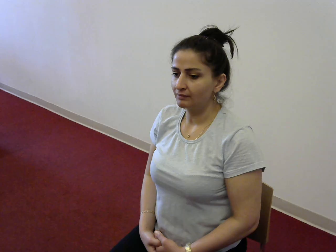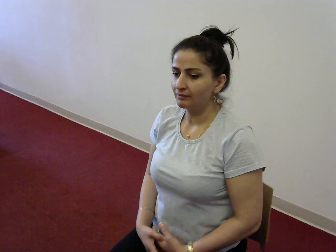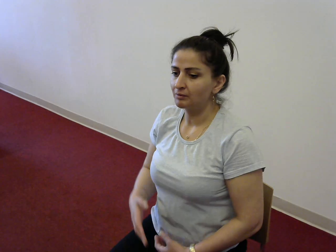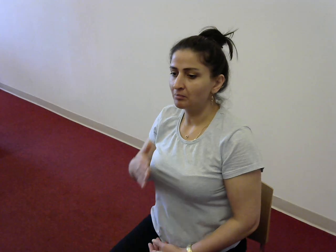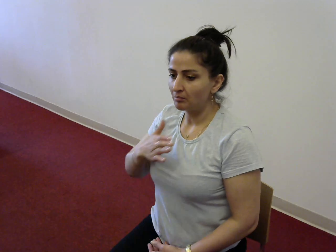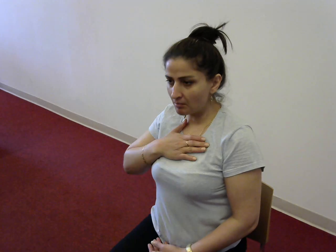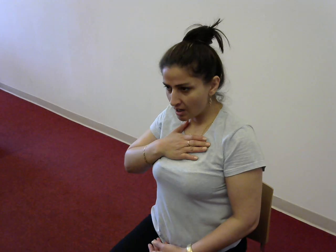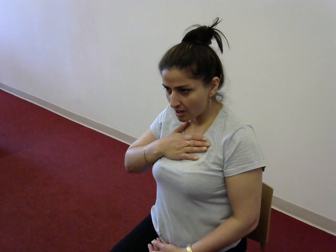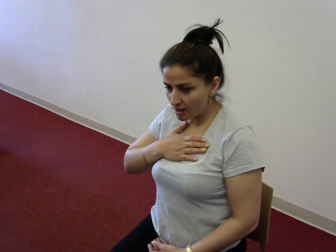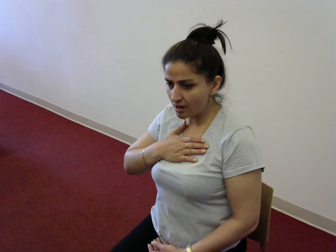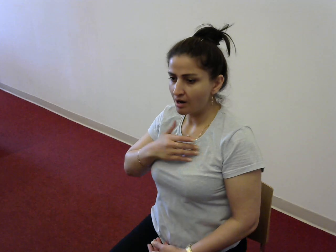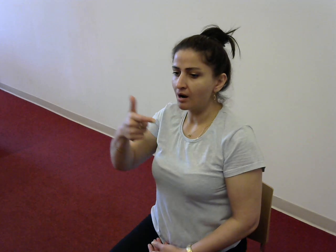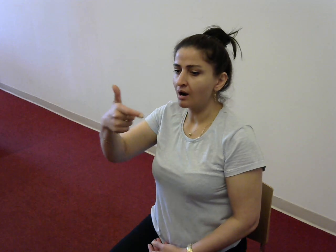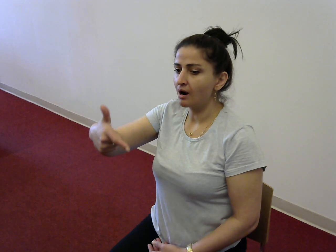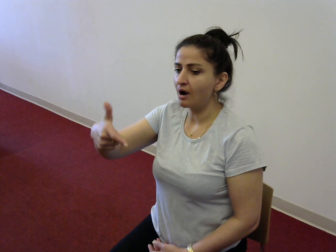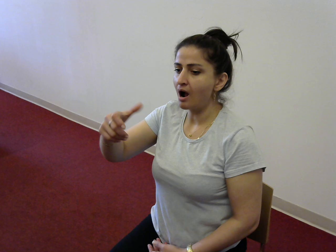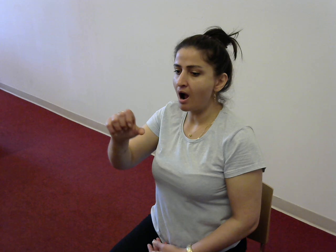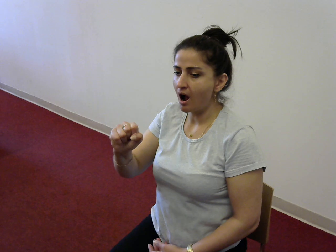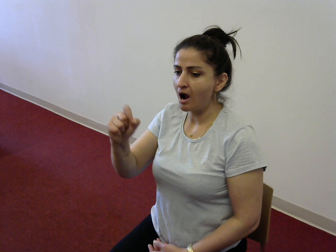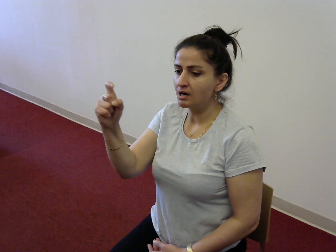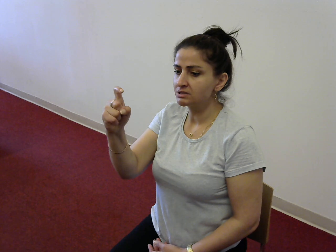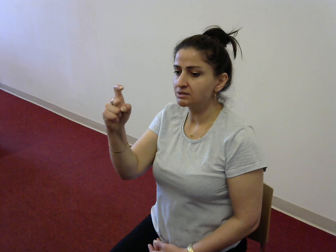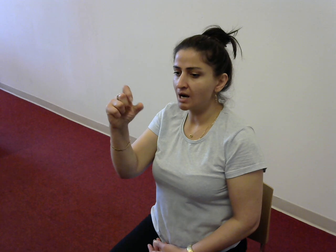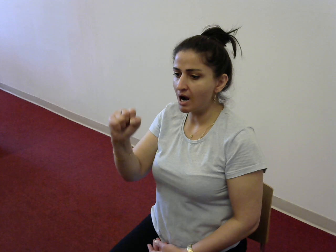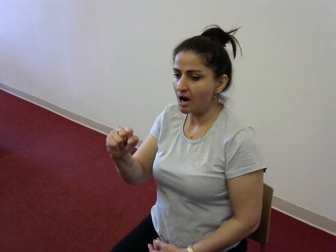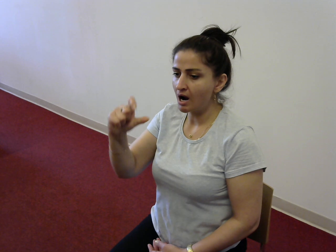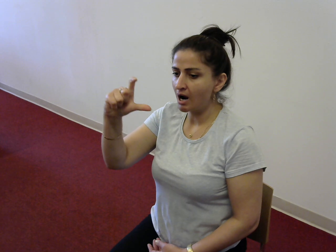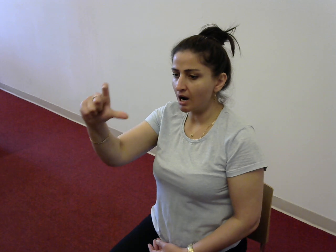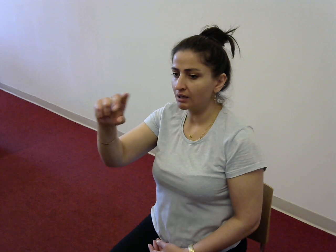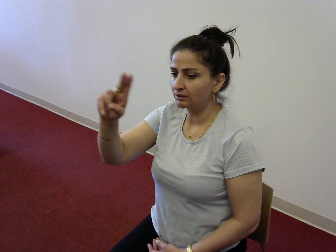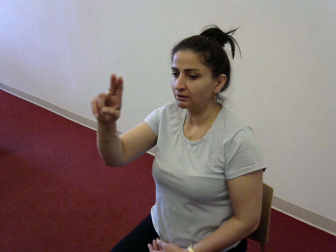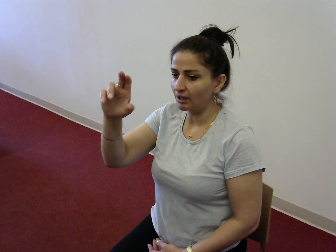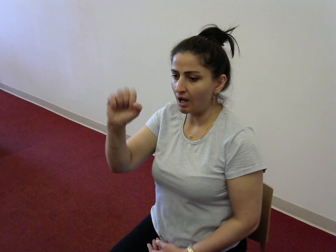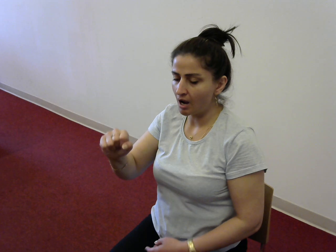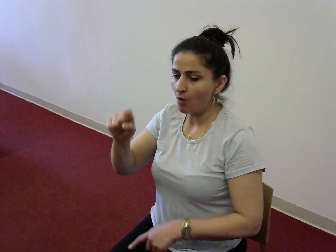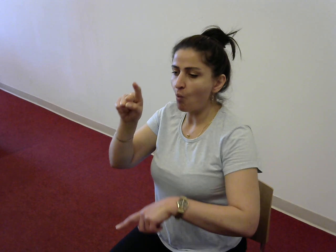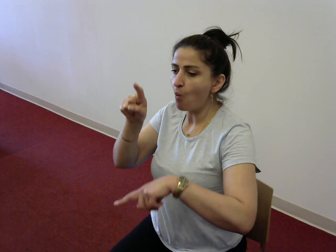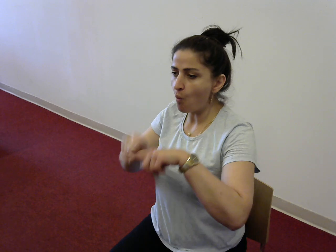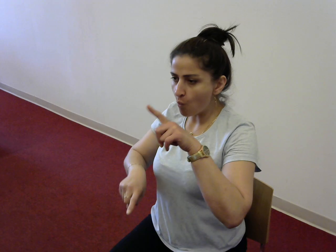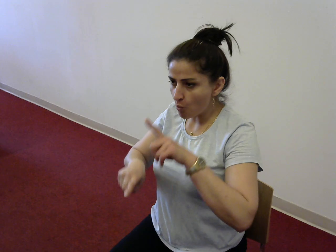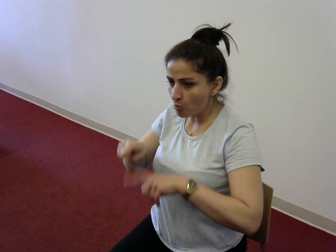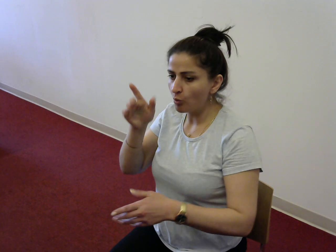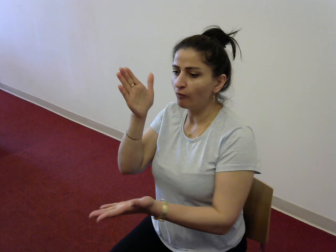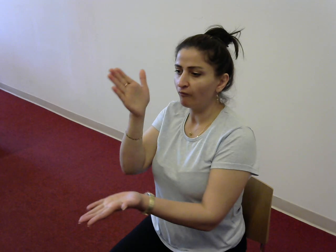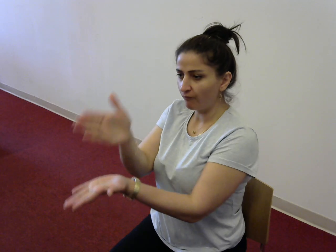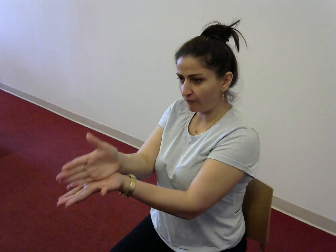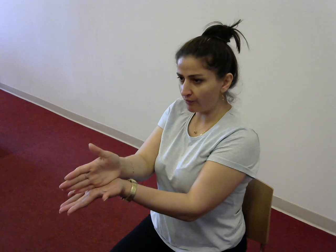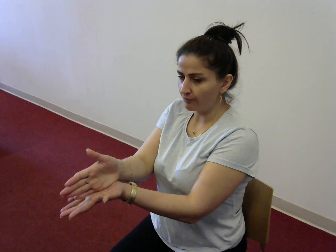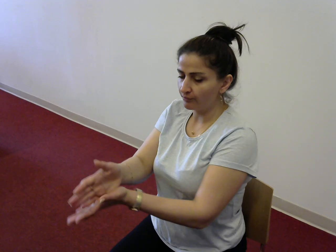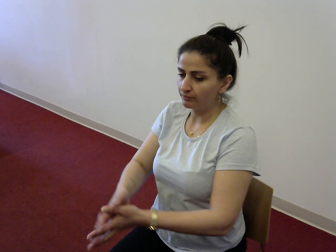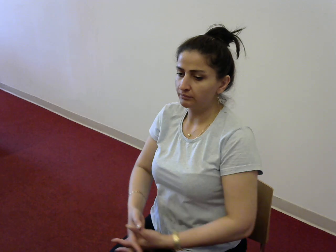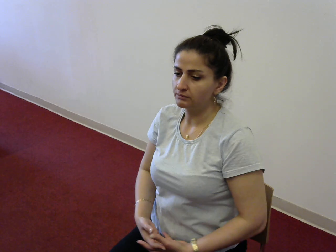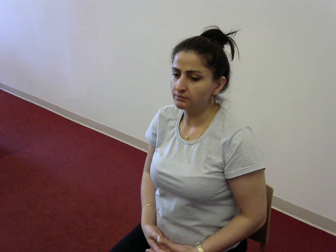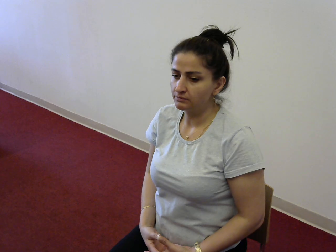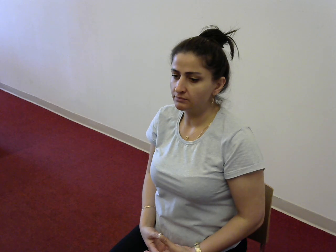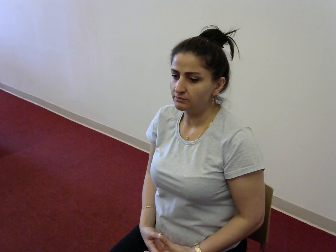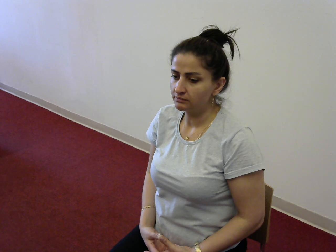Mənim Qazaxda qohumlarım var